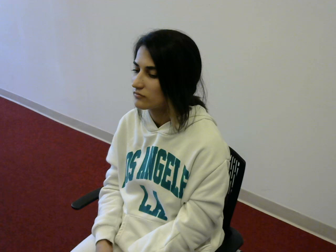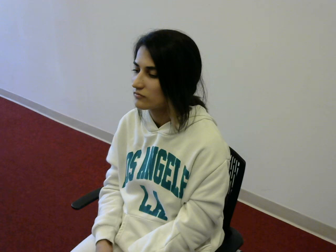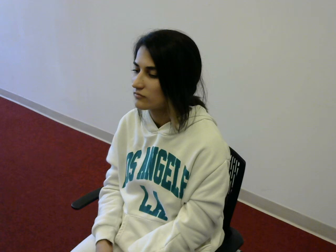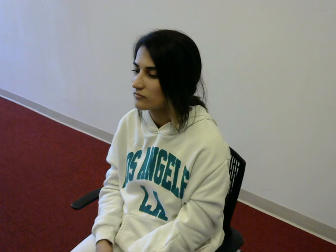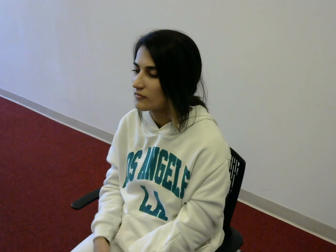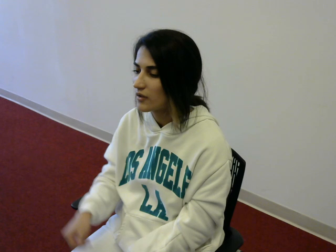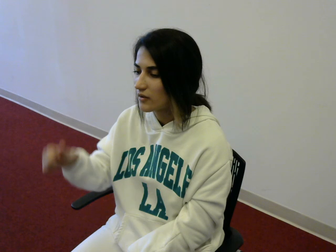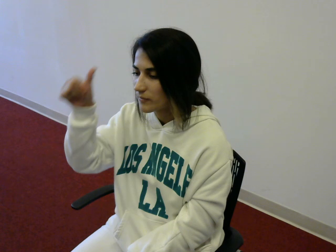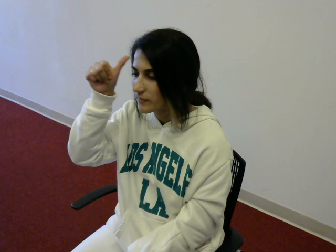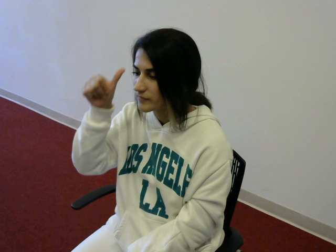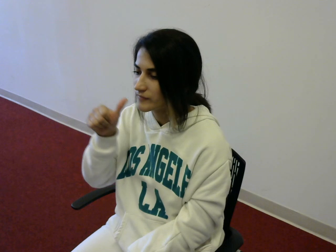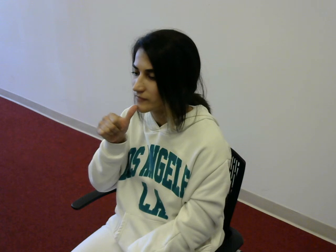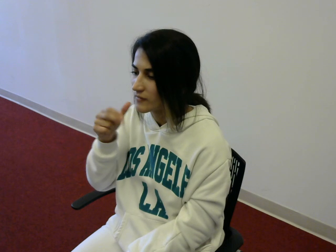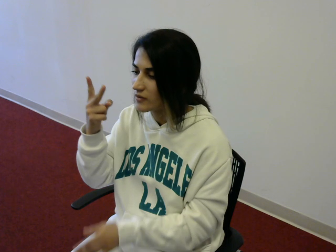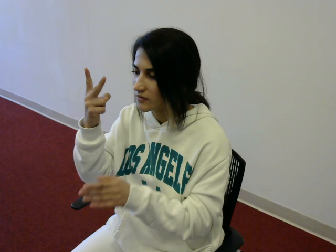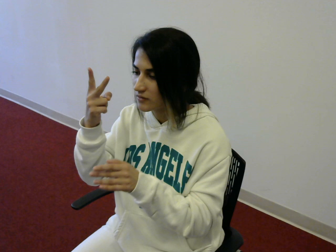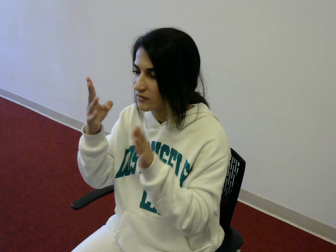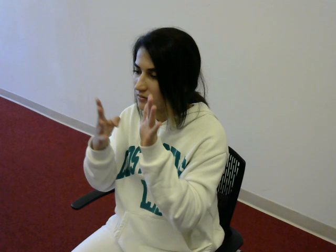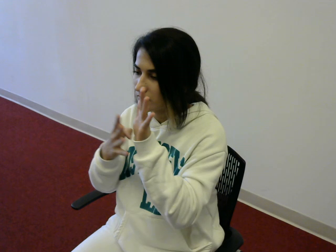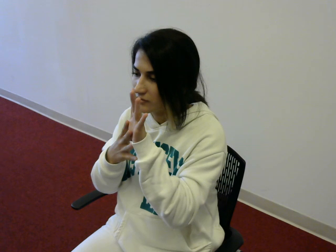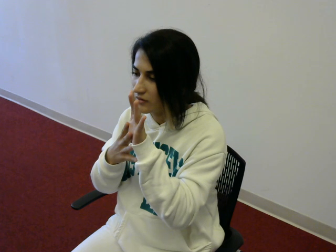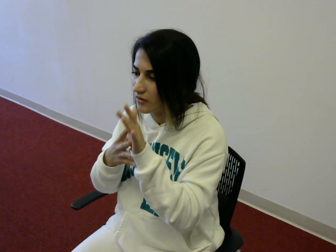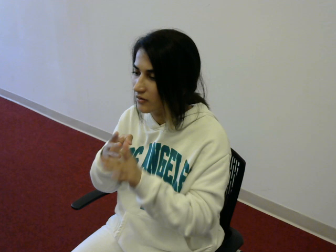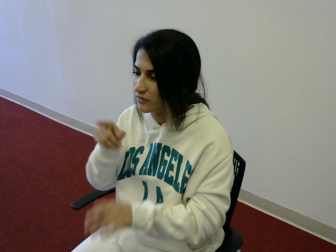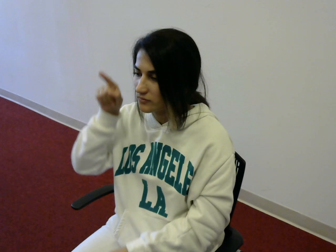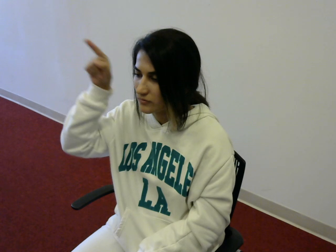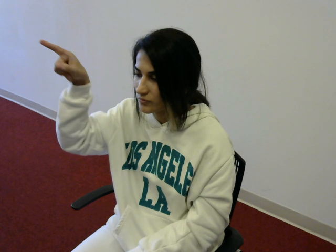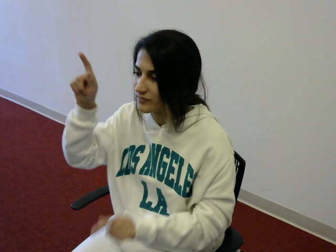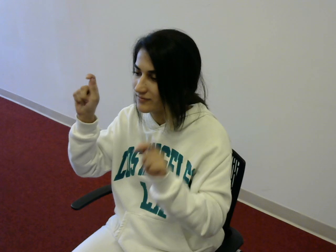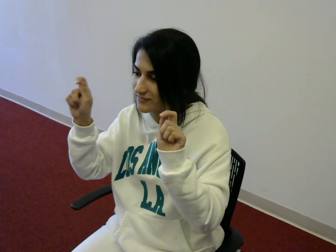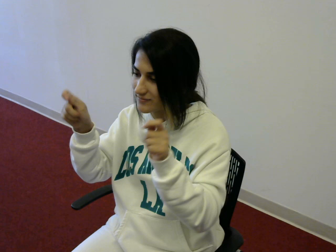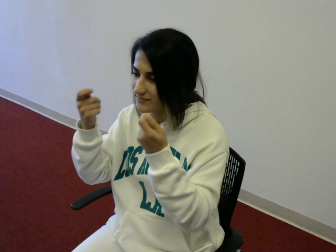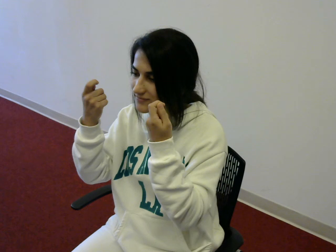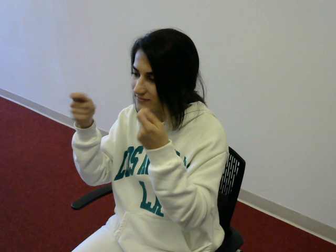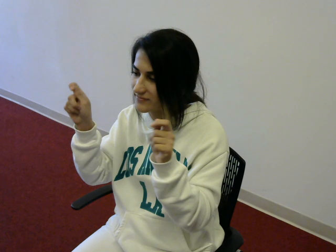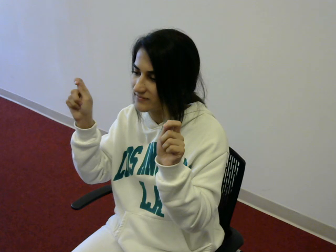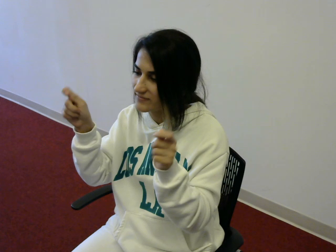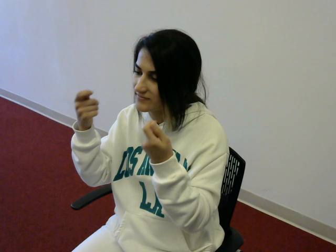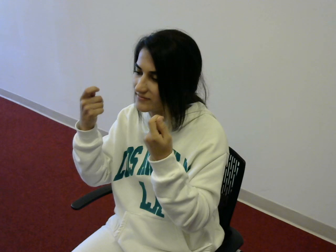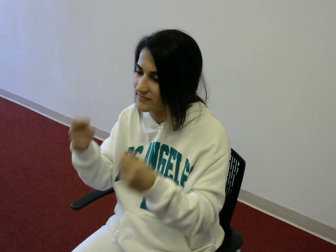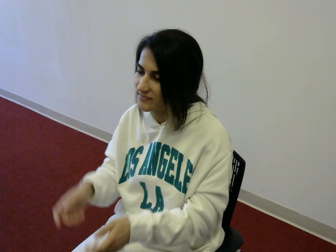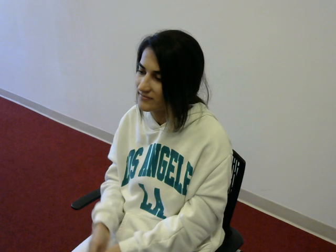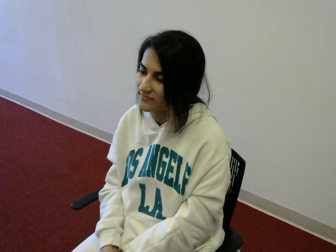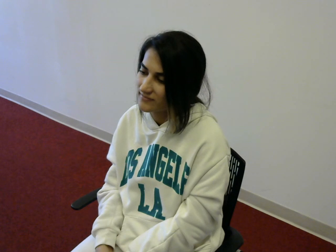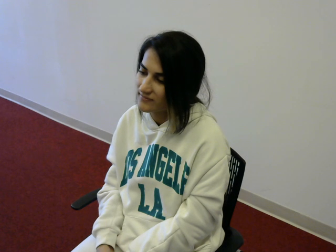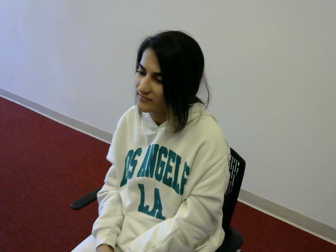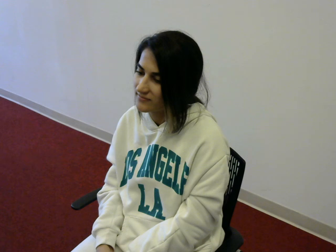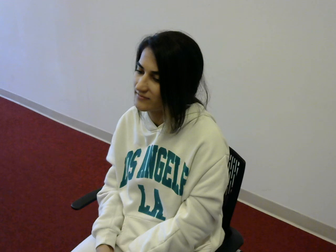Ayın 29-u onun toyudur